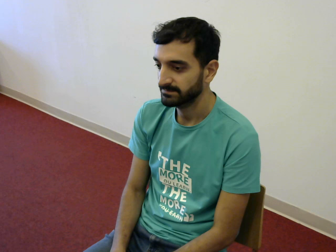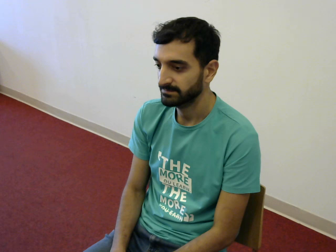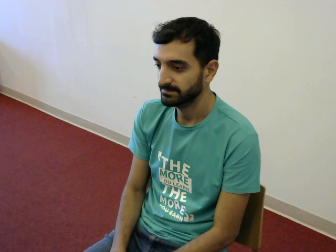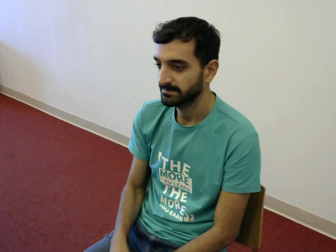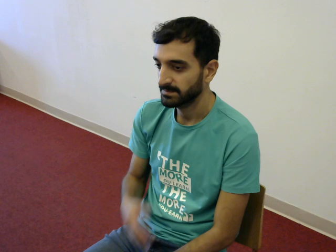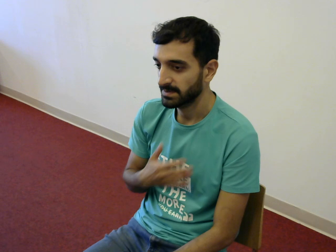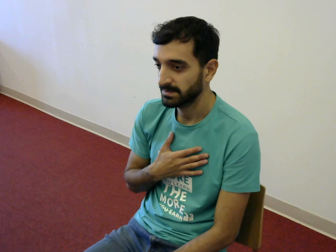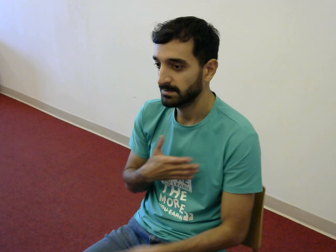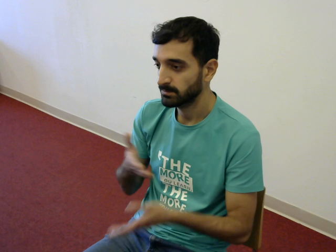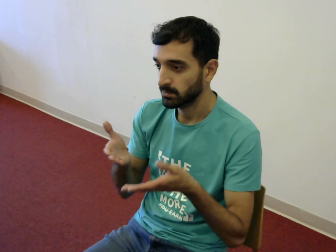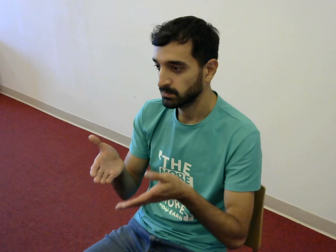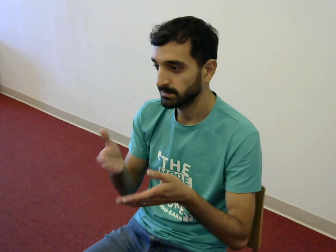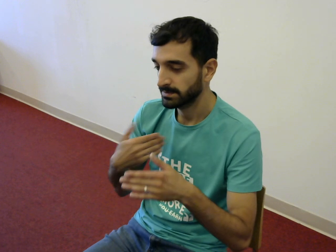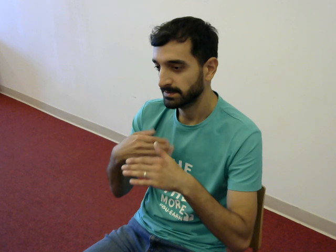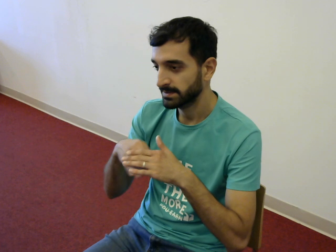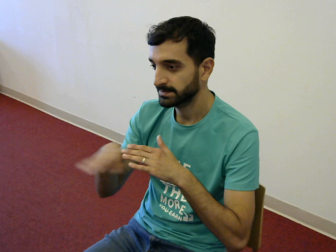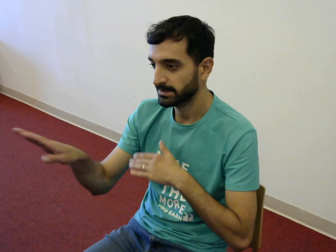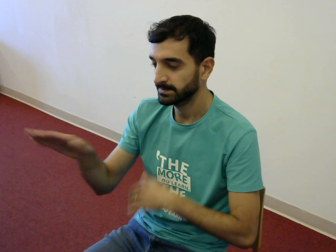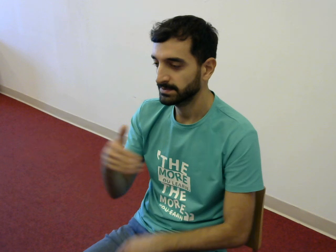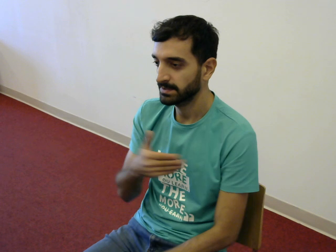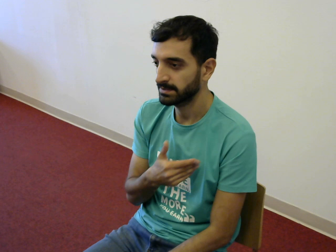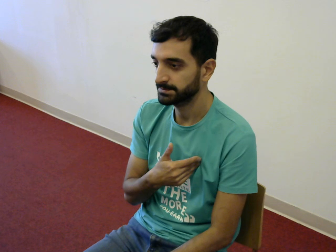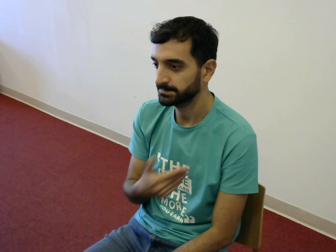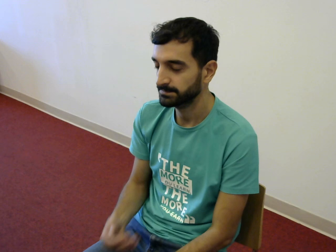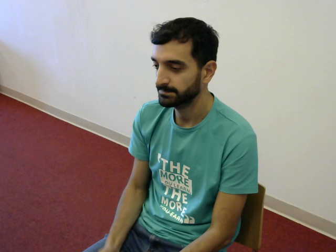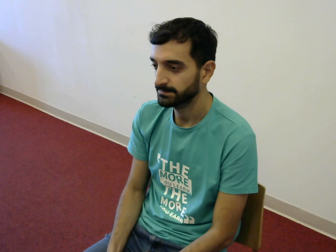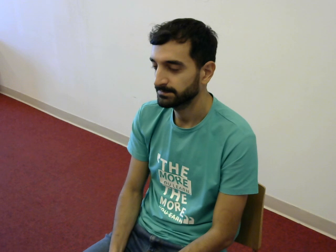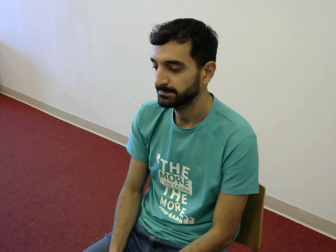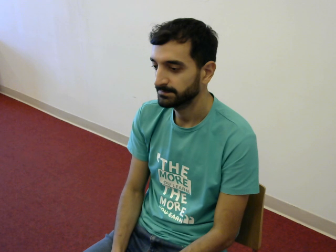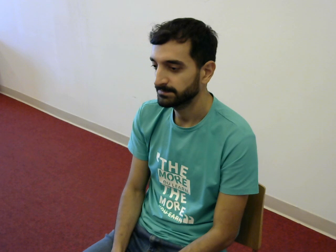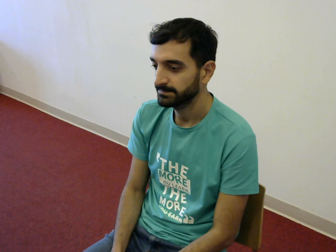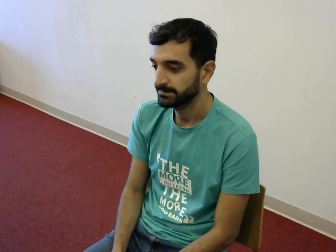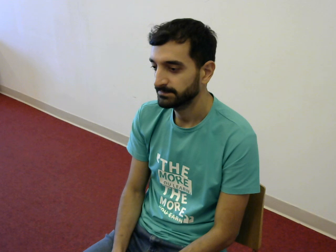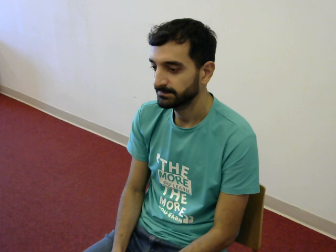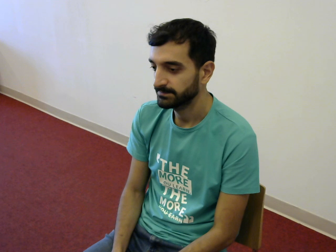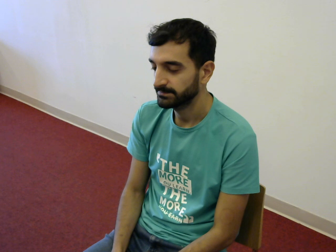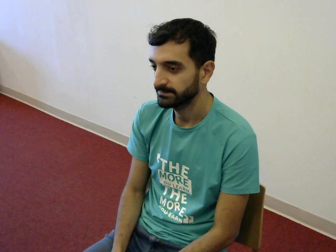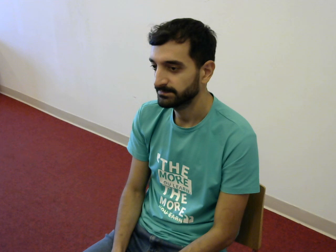Mən burdan getmək istəyirəm